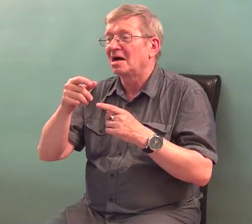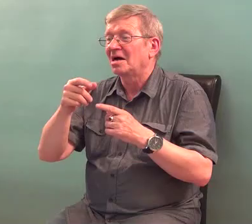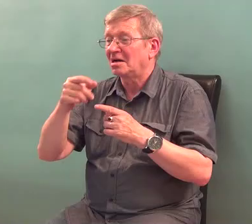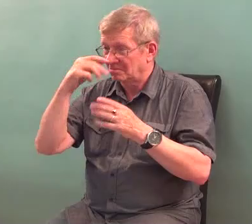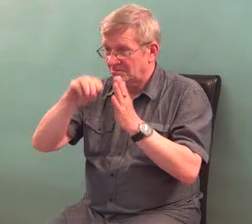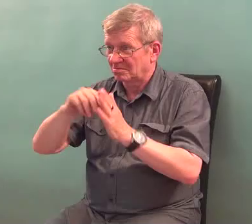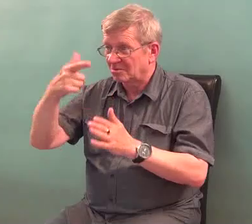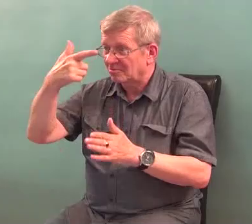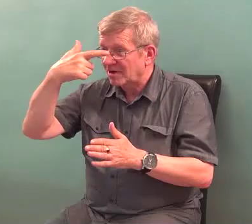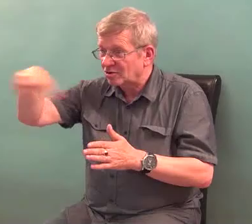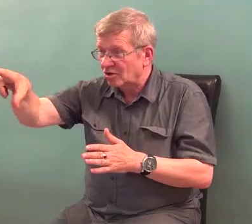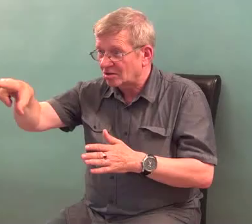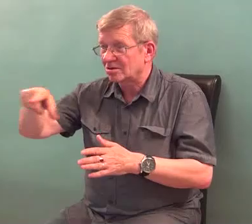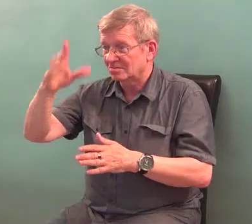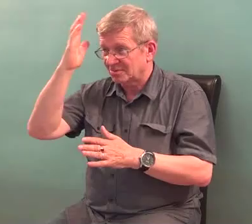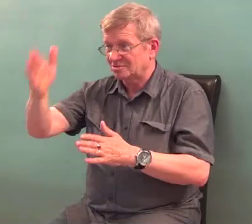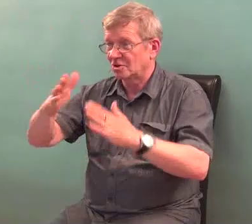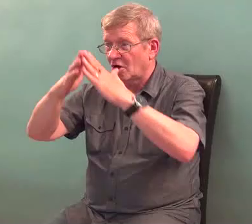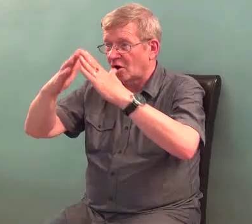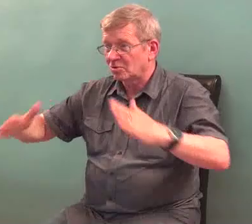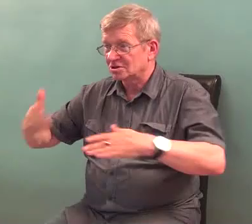Zobaczysz, będzie dwutygodniowy obóz żeglarski.